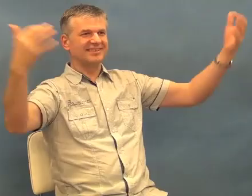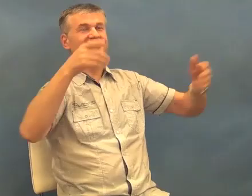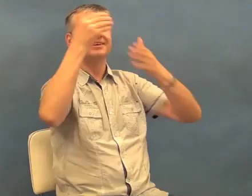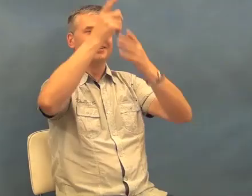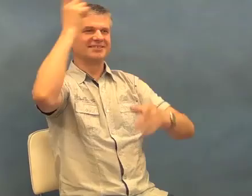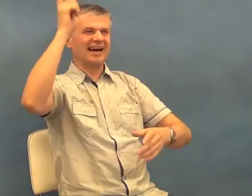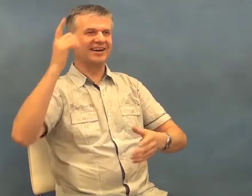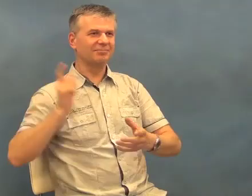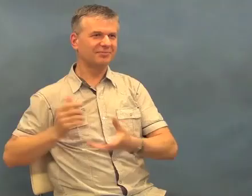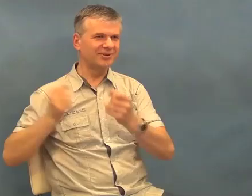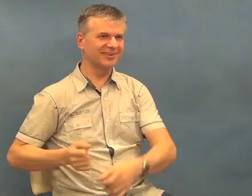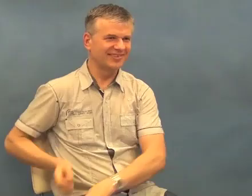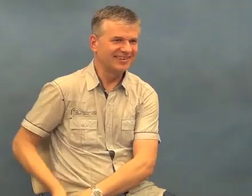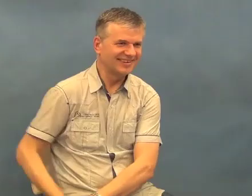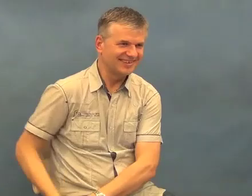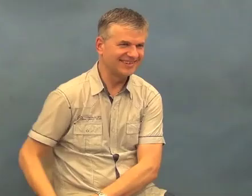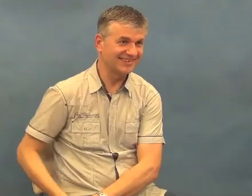Na rysunku jest zakaz przynoszenia prywatnych pił i piłowania ławek.